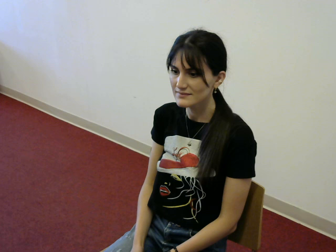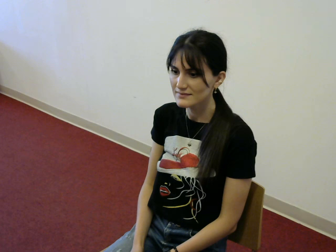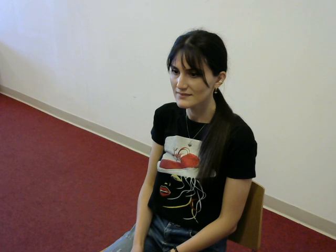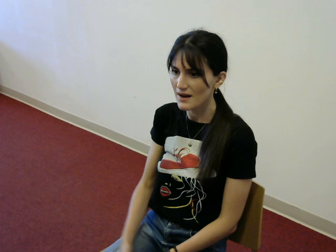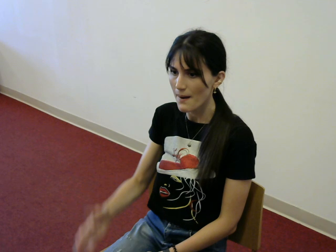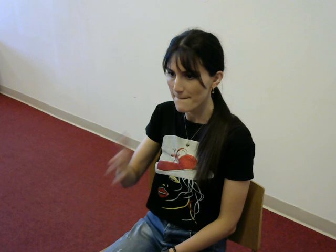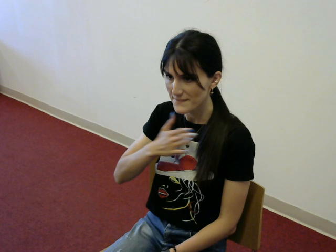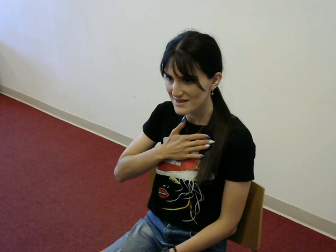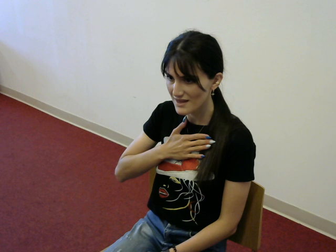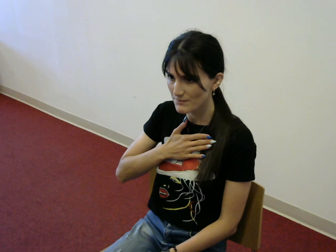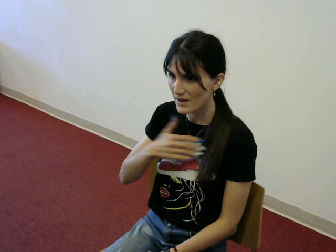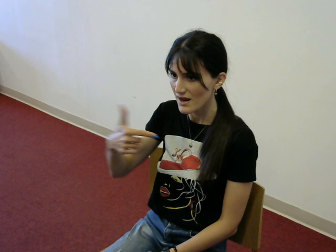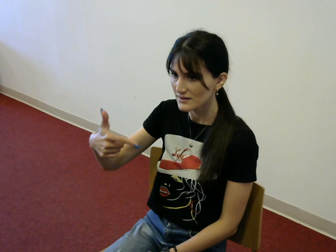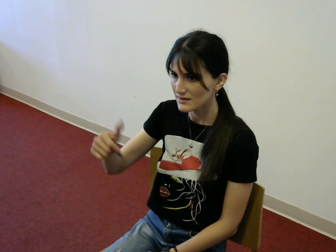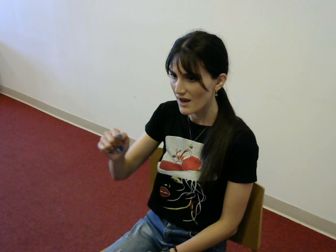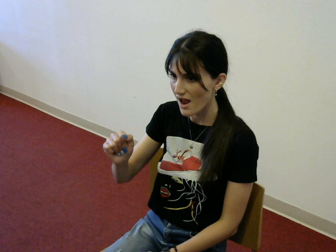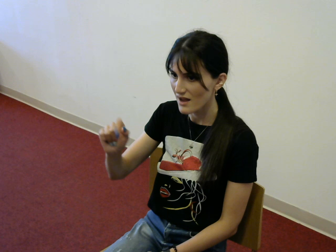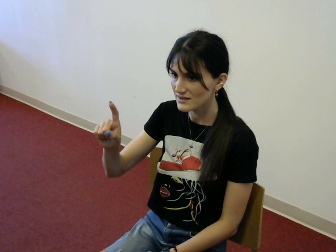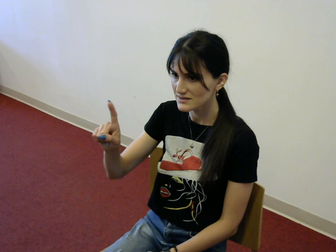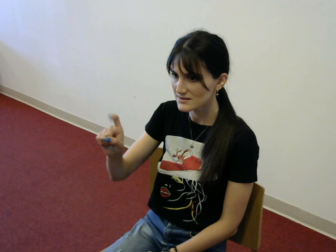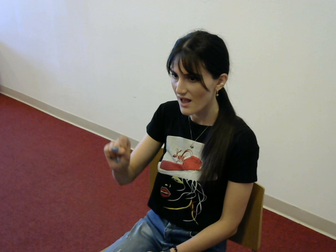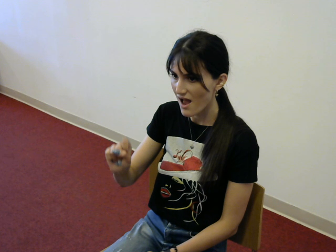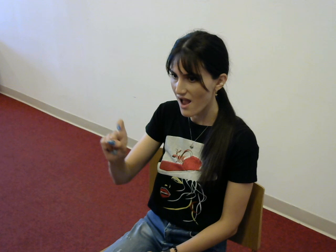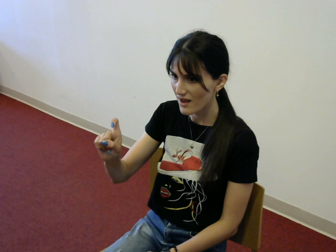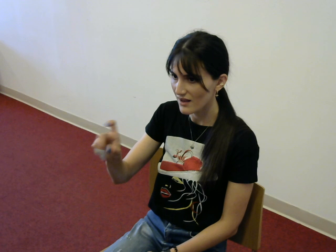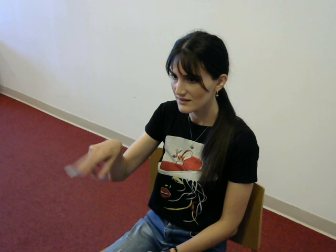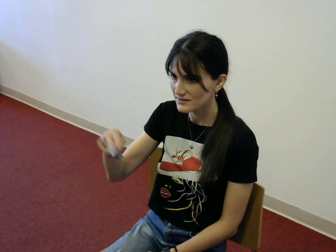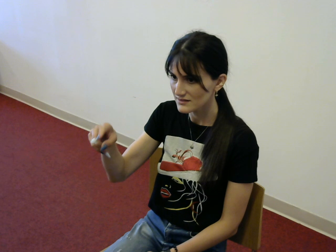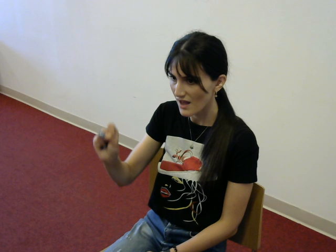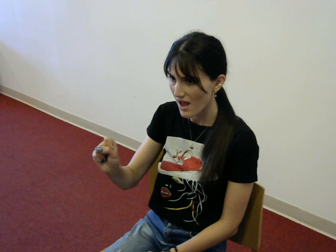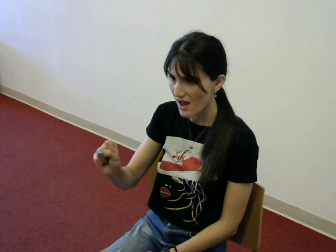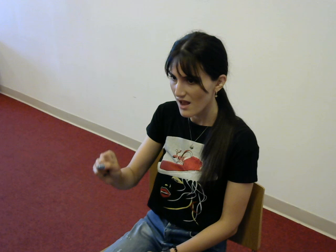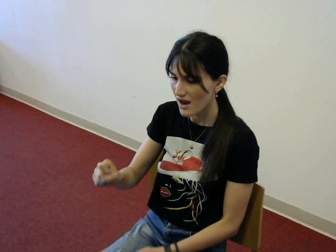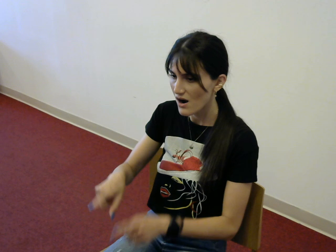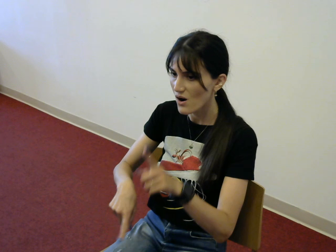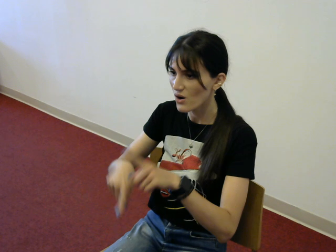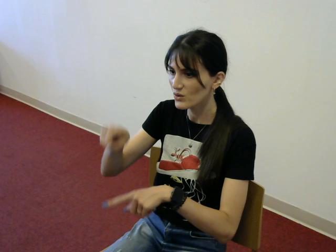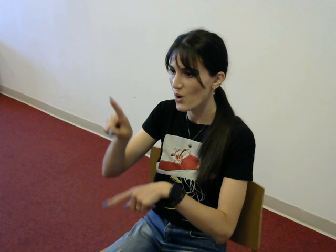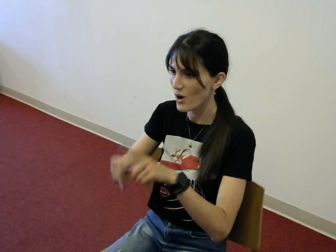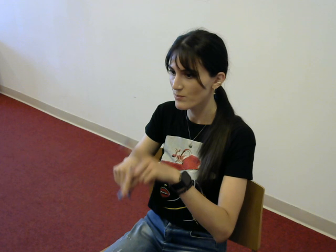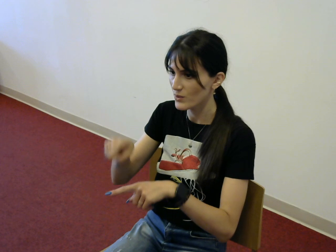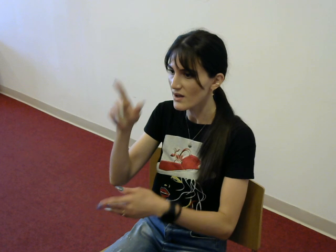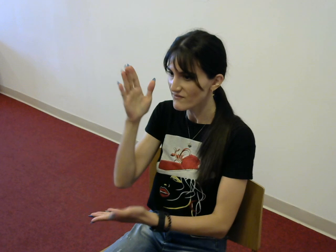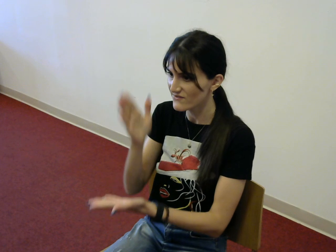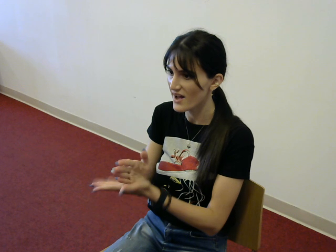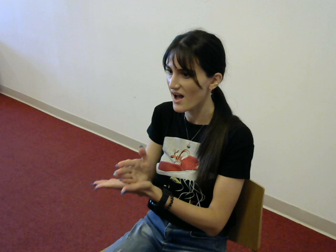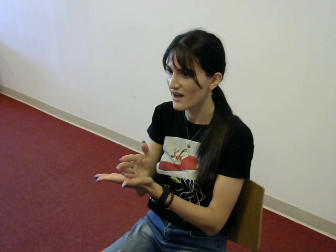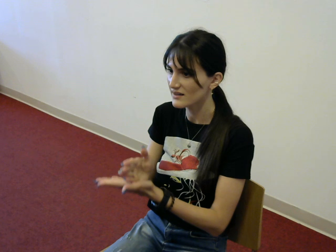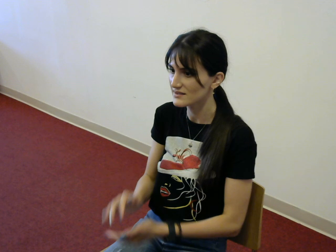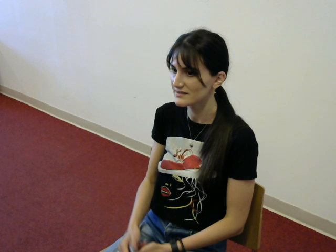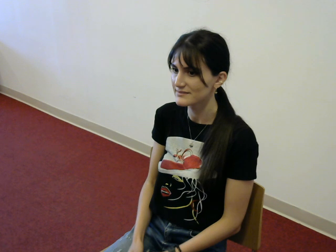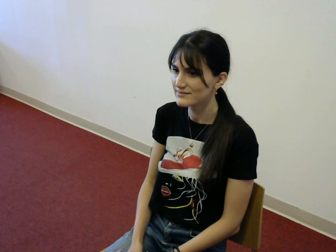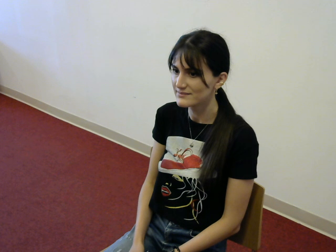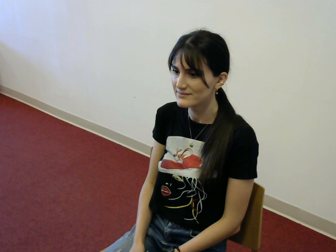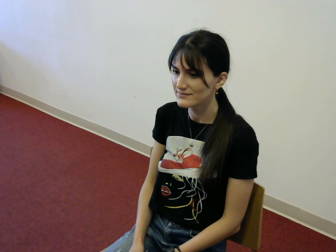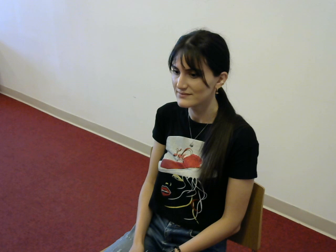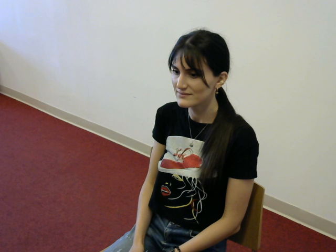Mənim Qazaxda qohumlarım var